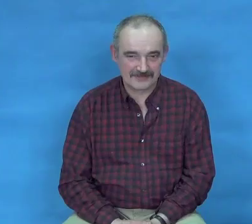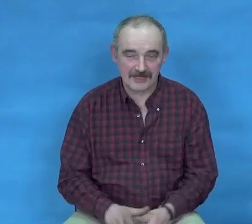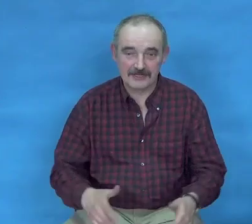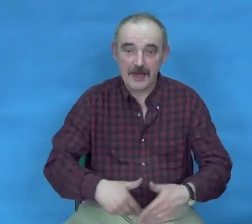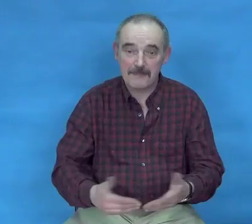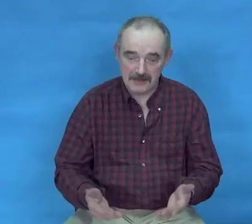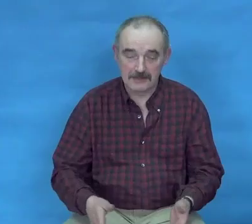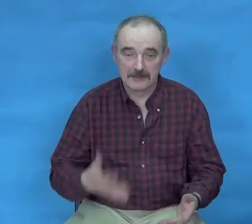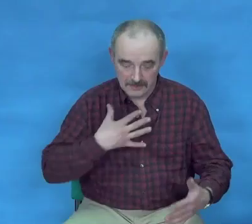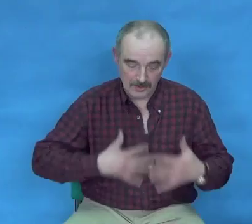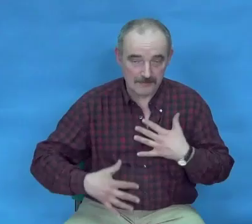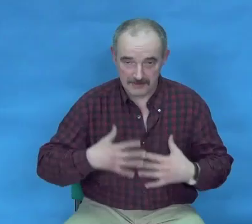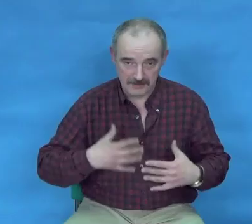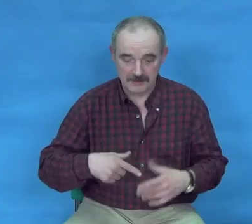Mycie w misce.